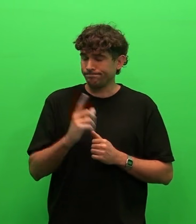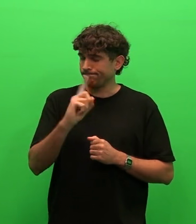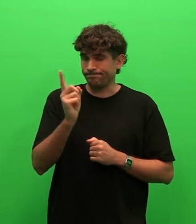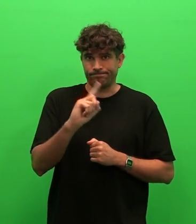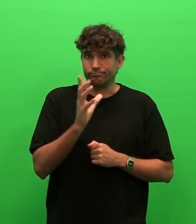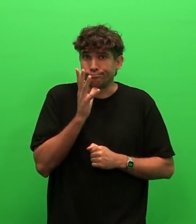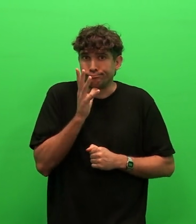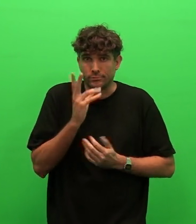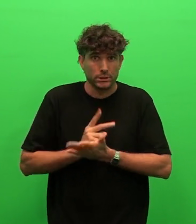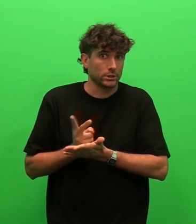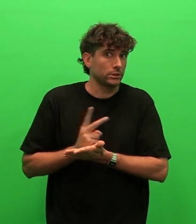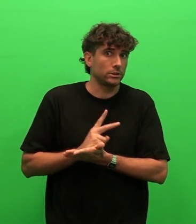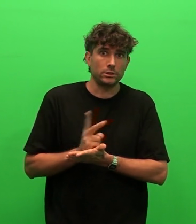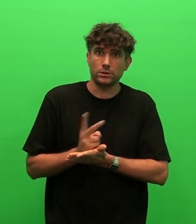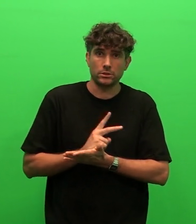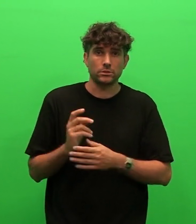No, fatal, no puc dormir!